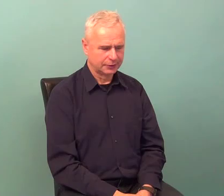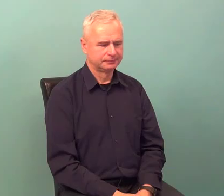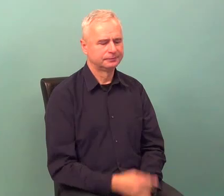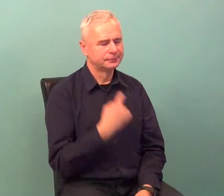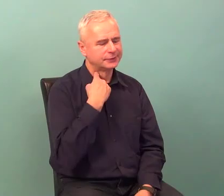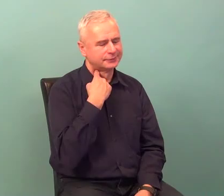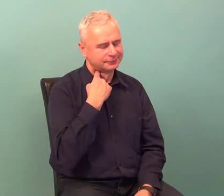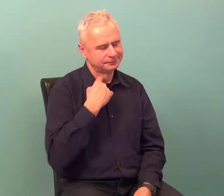Śmieszne.